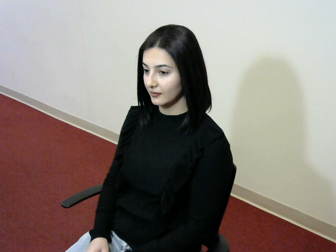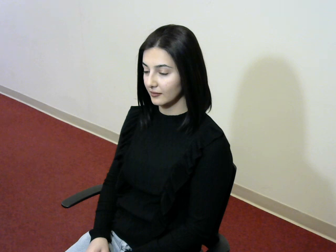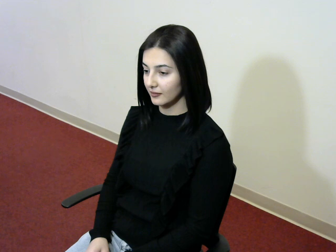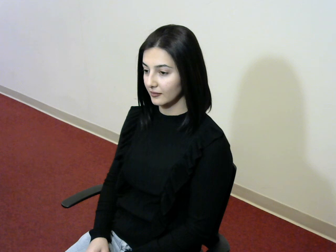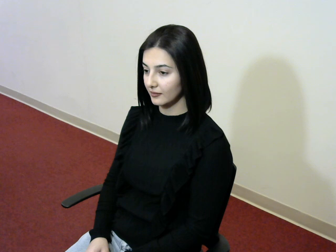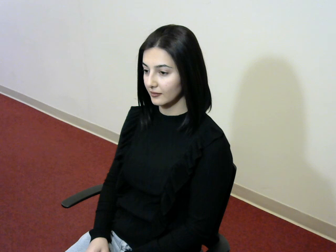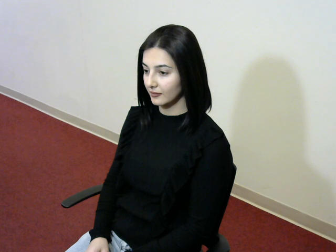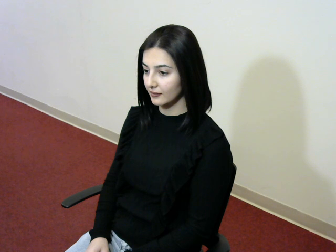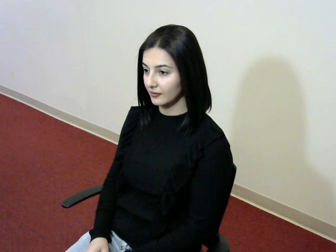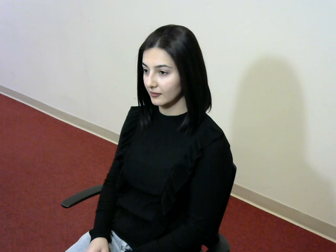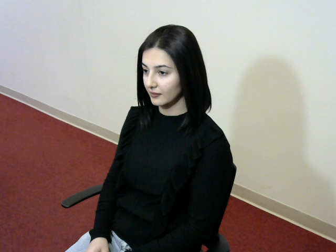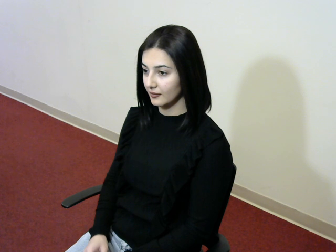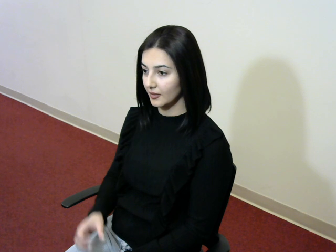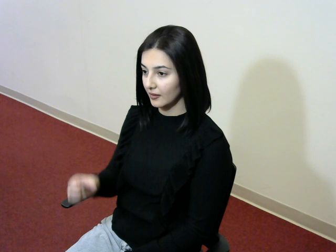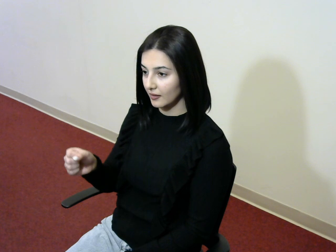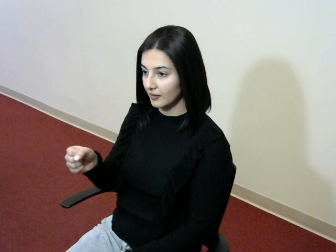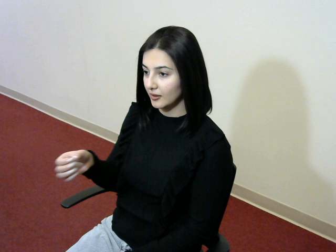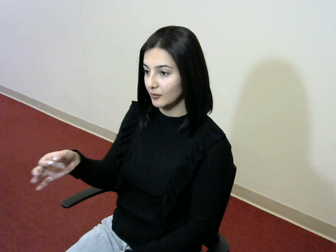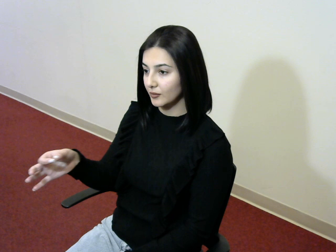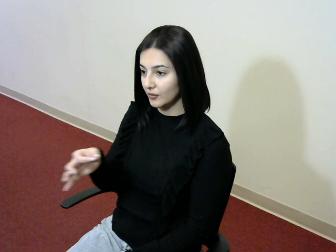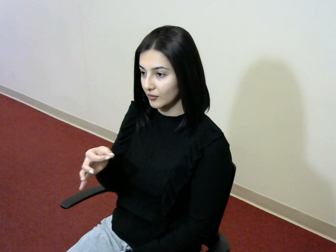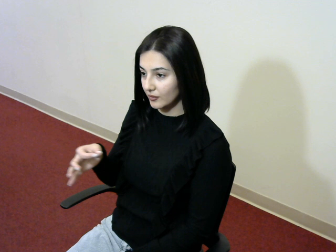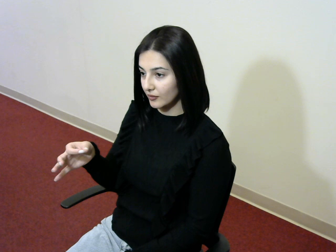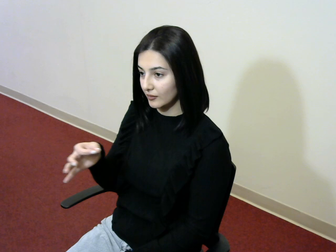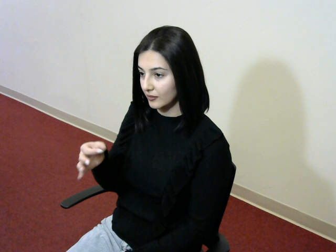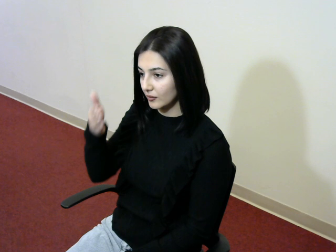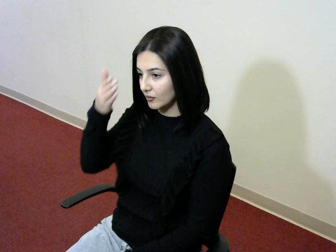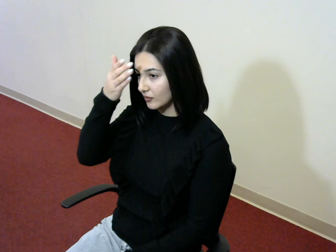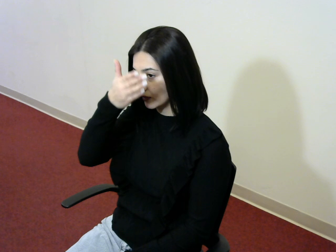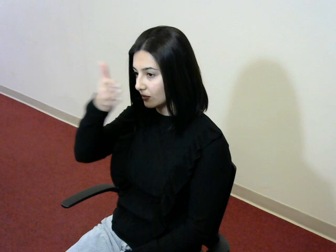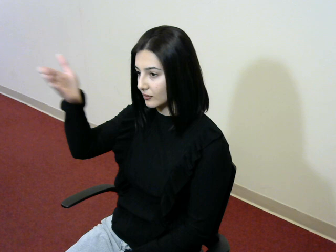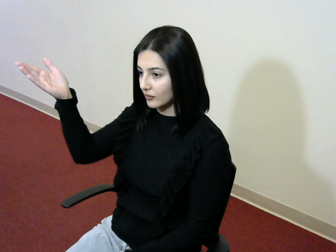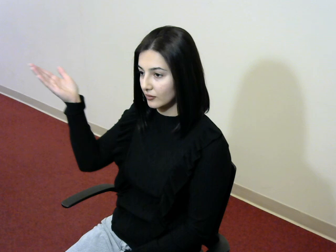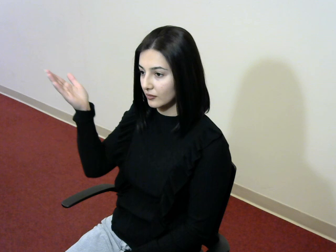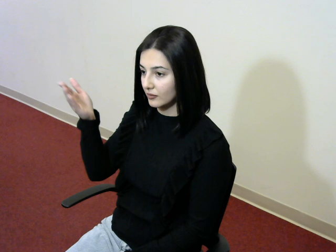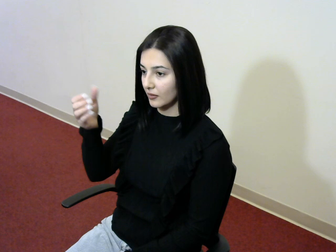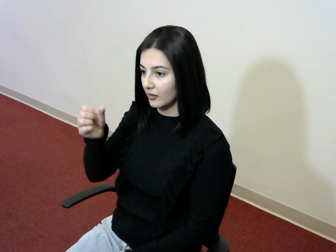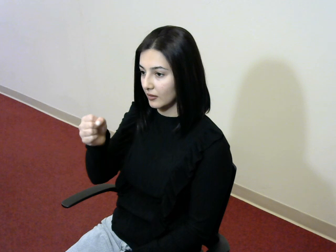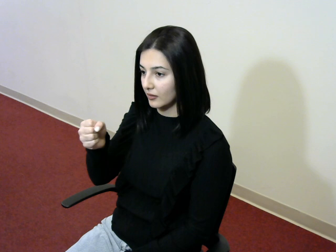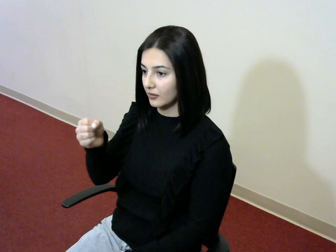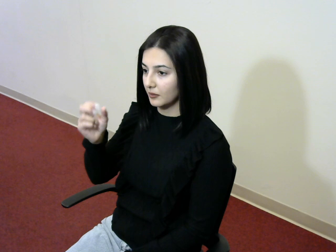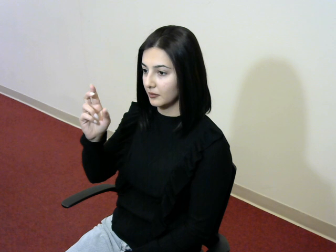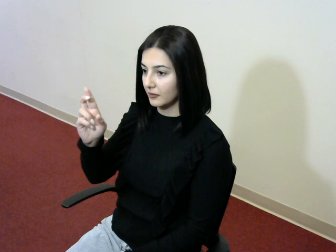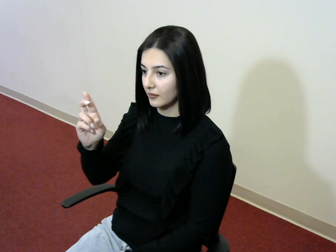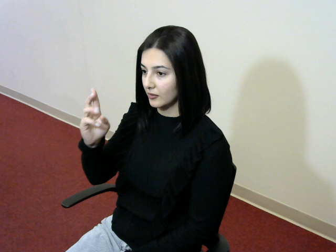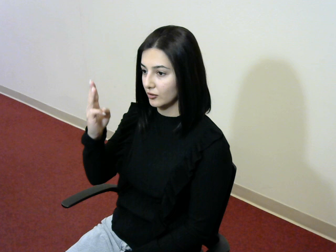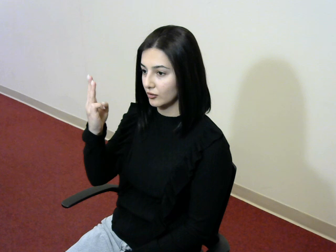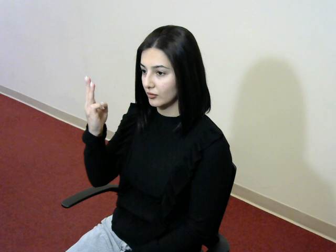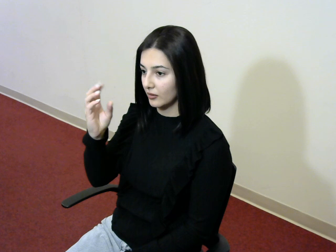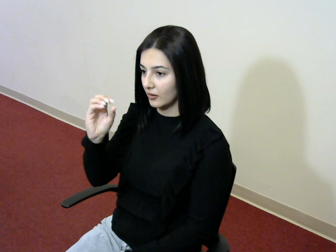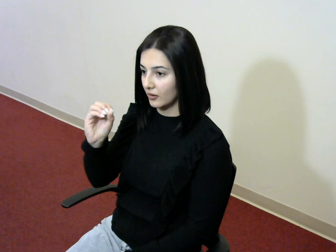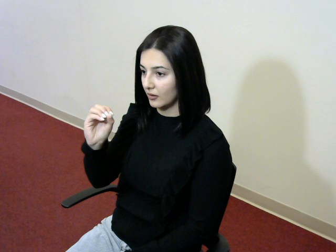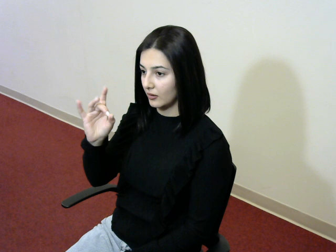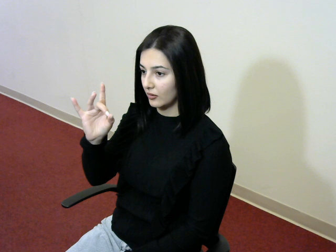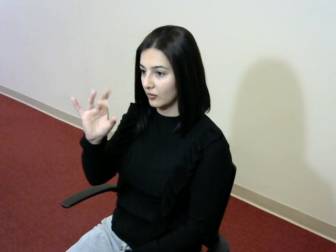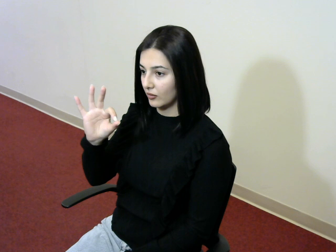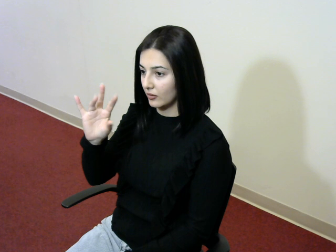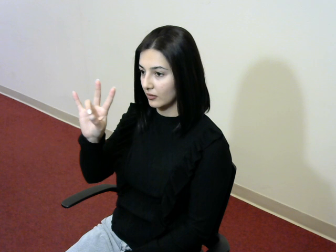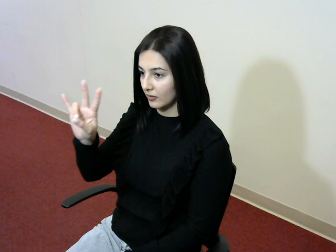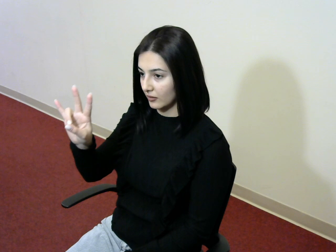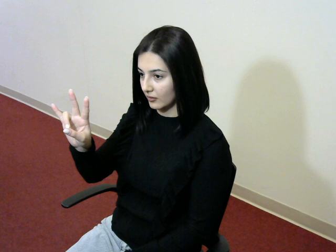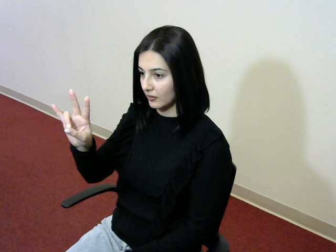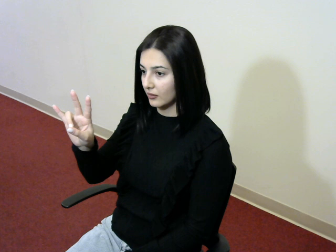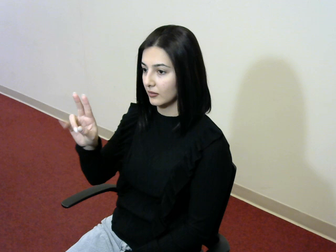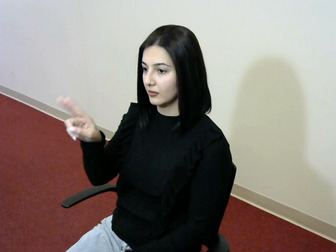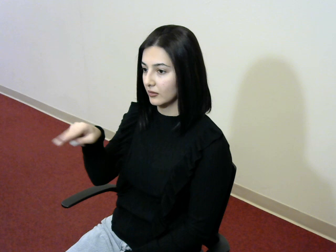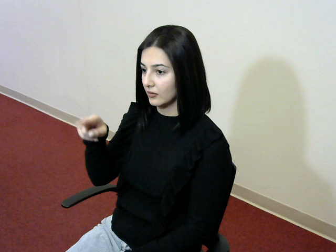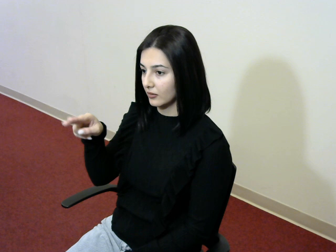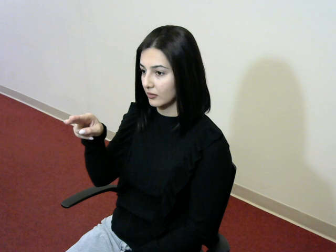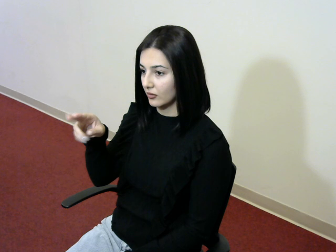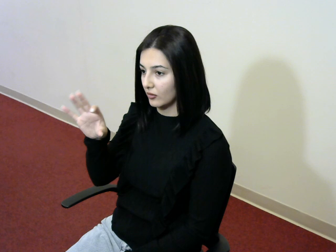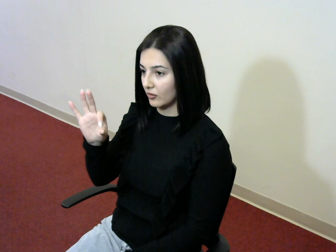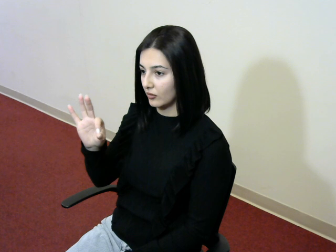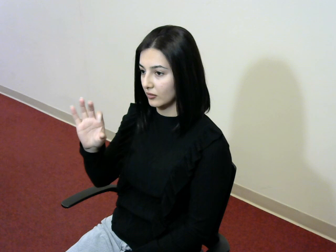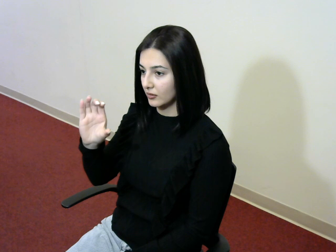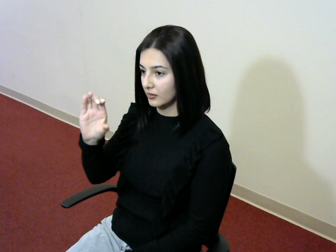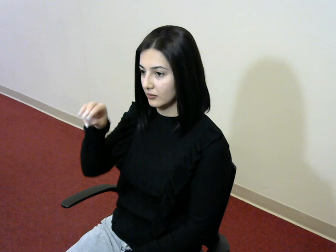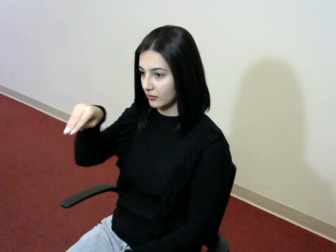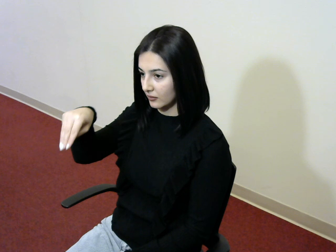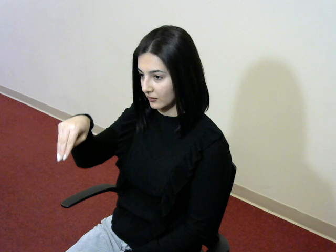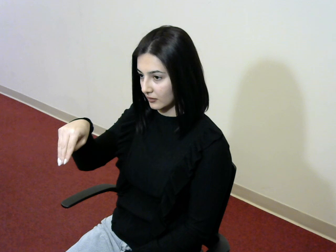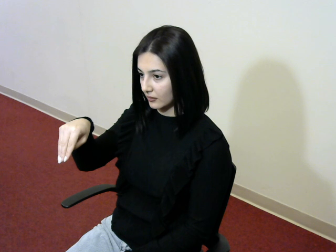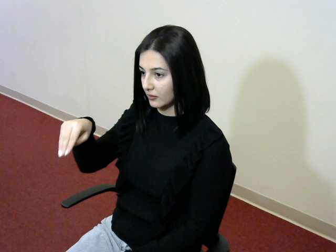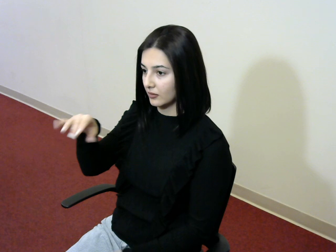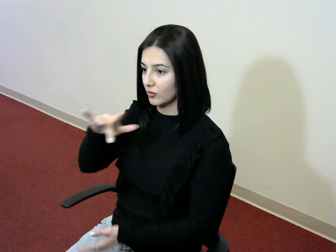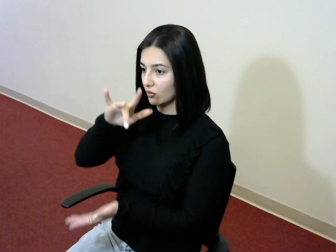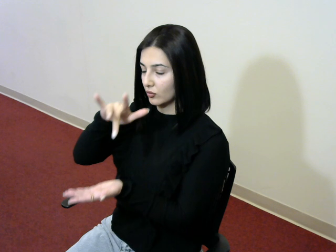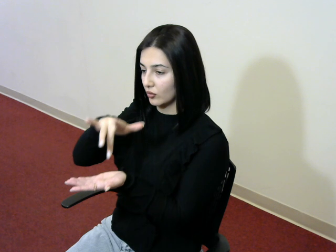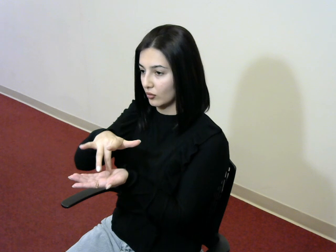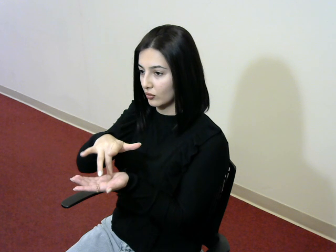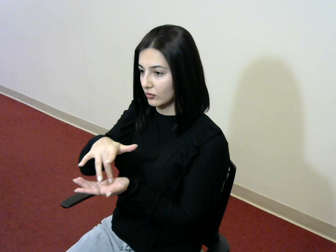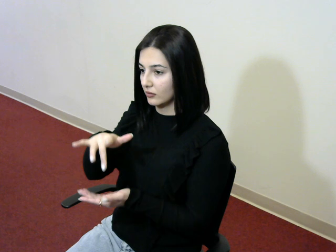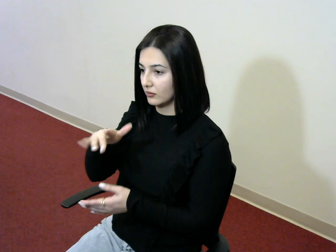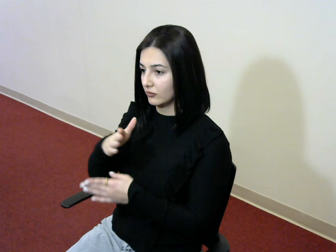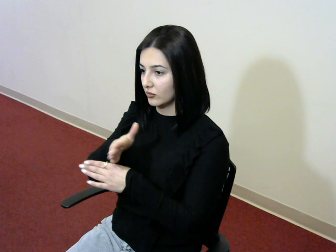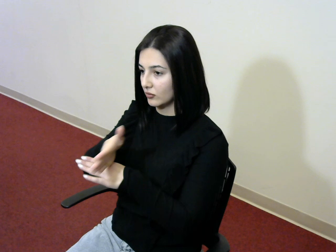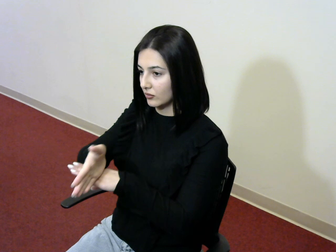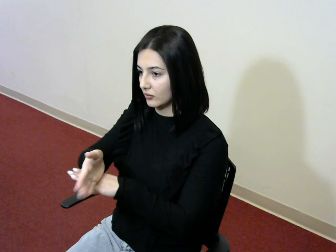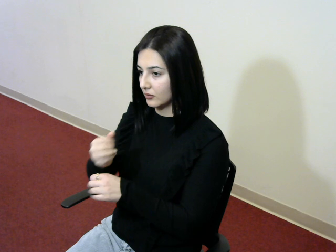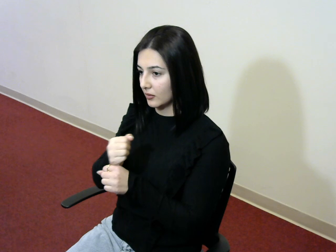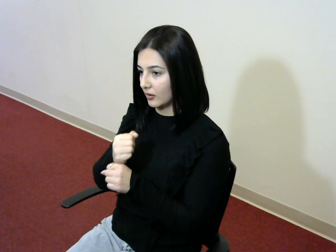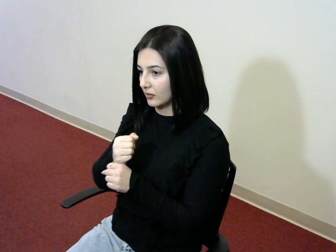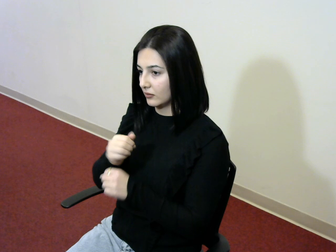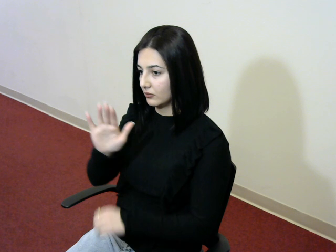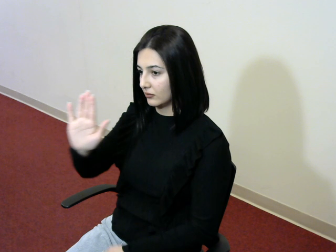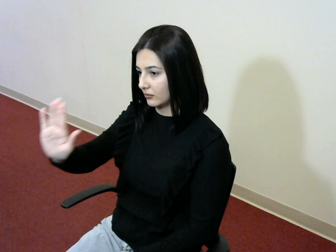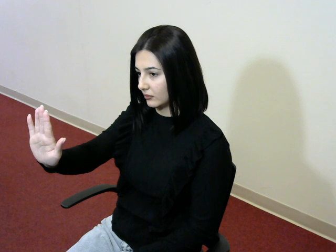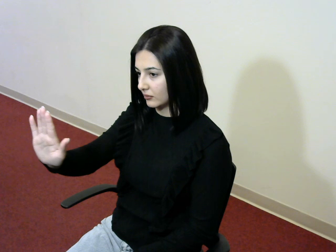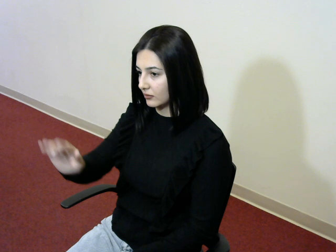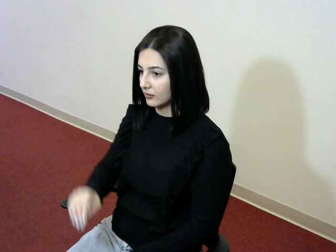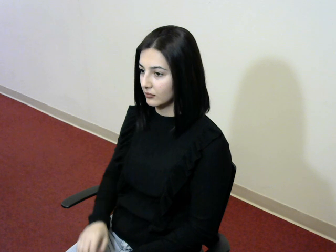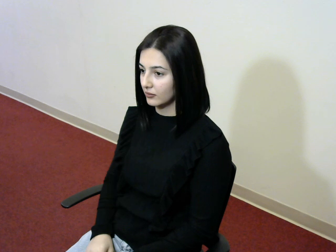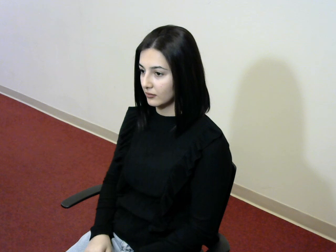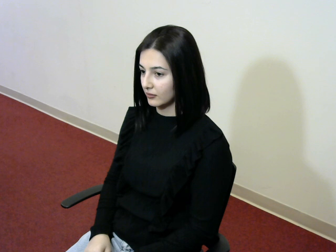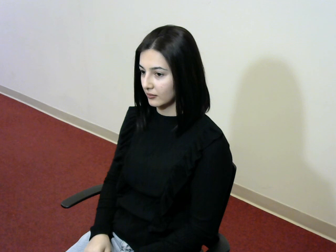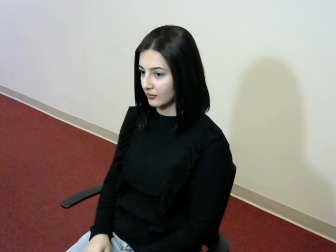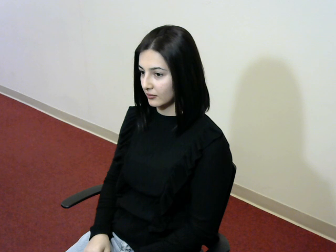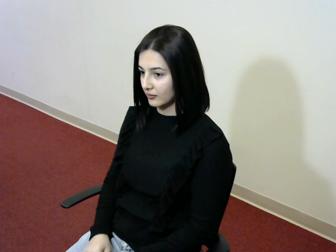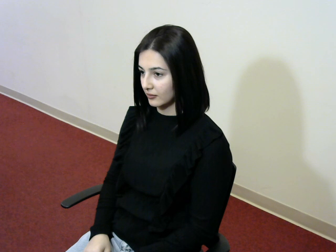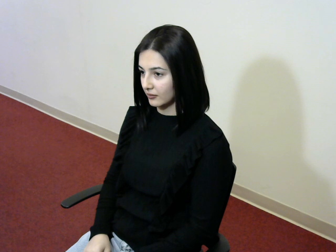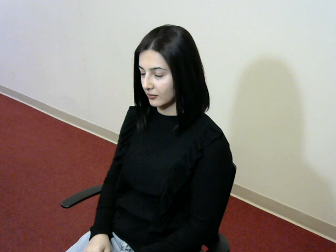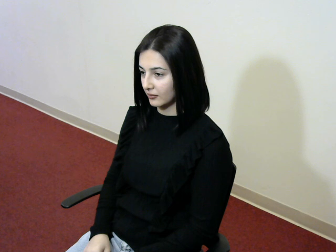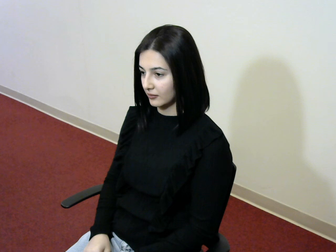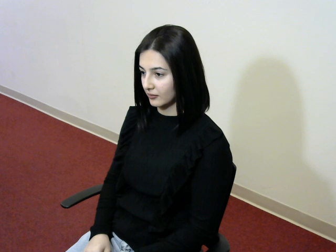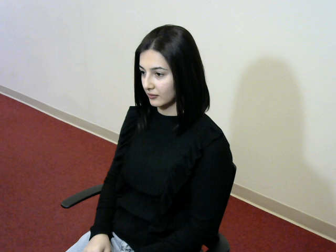Abşeron rayon sakinləri isə Abşeron DOST Mərkəzinə müraciət etməlidir